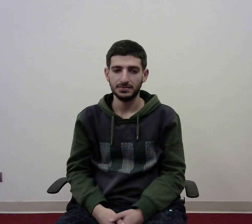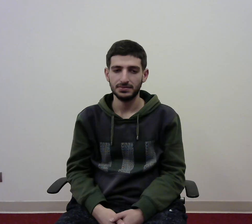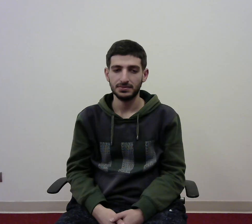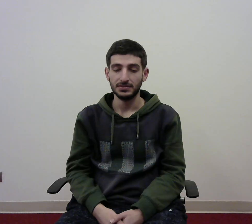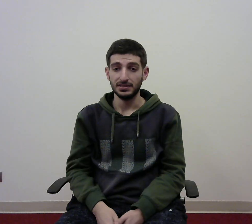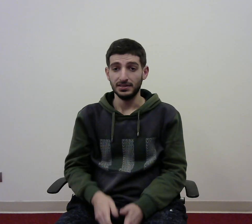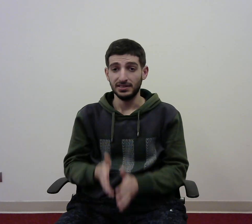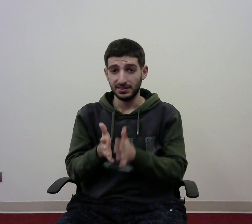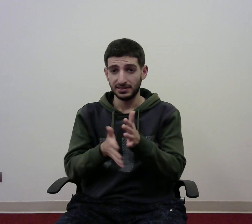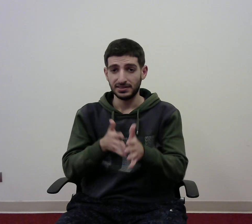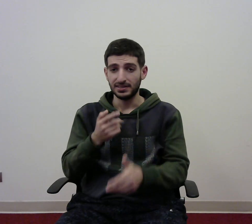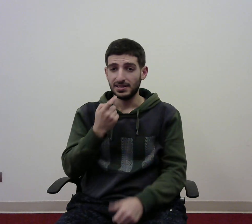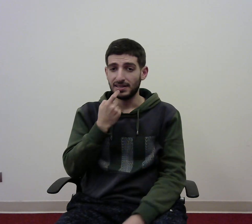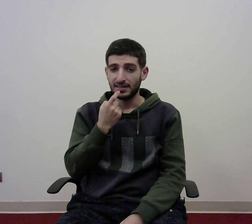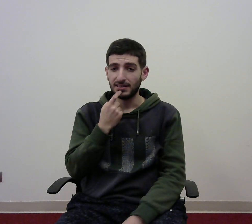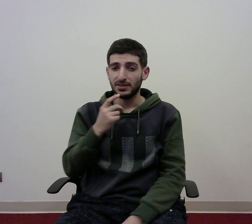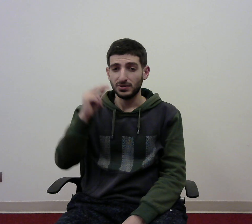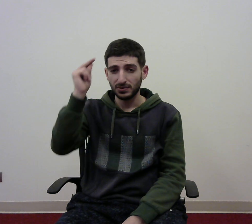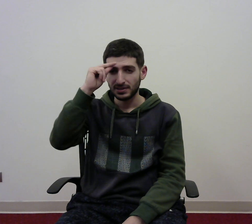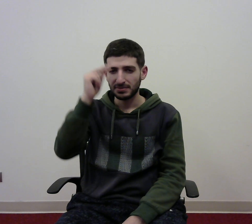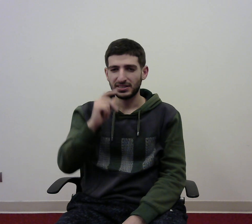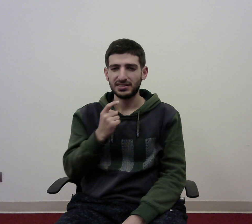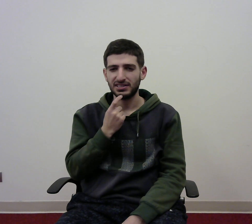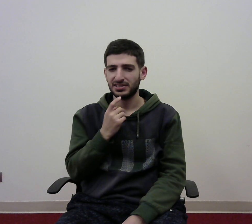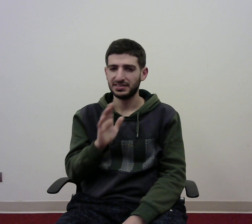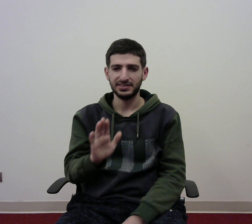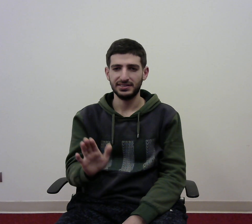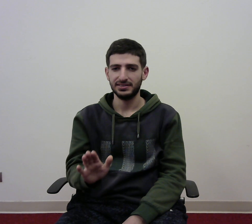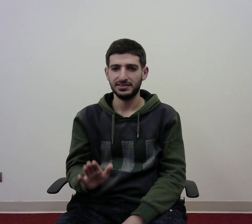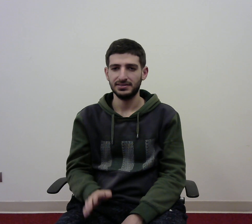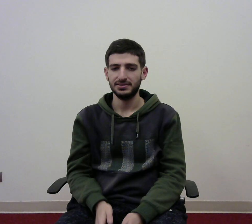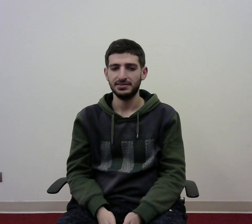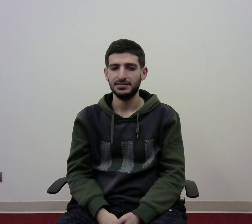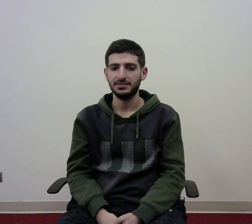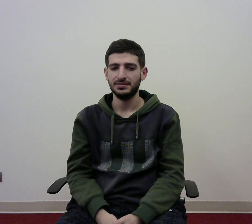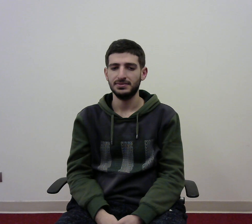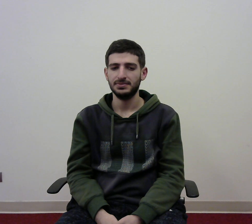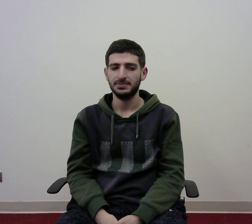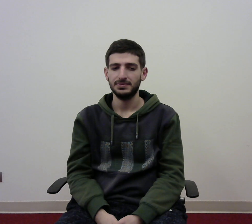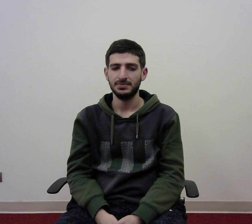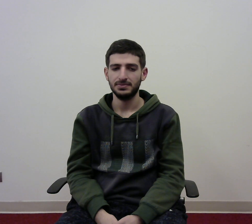İşarə dilini öyrənmək çətin deyil